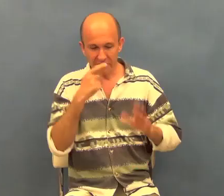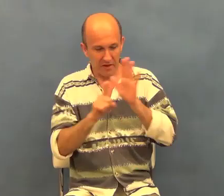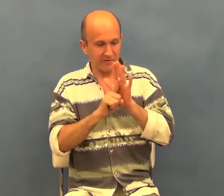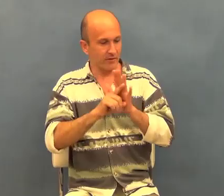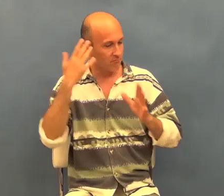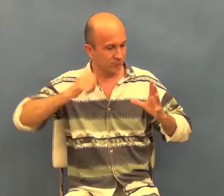Na baterie.